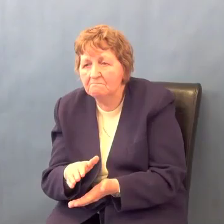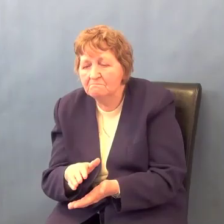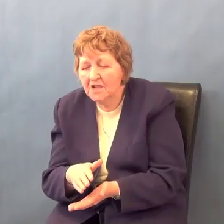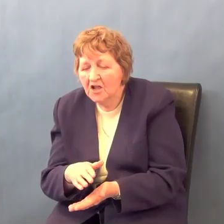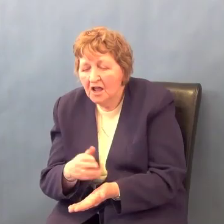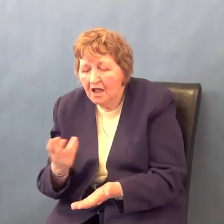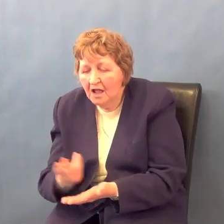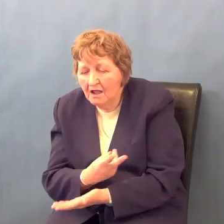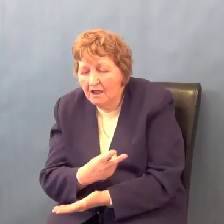Upadać.